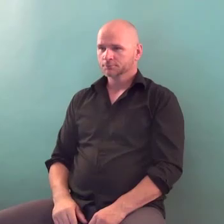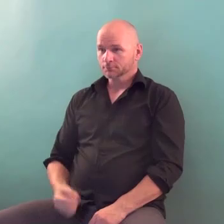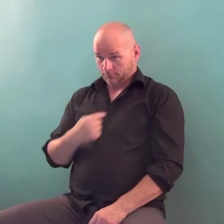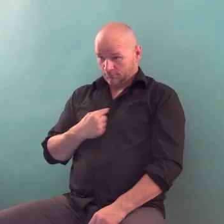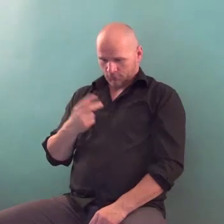Ja?